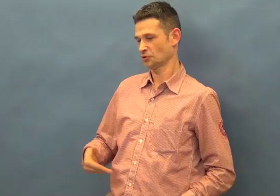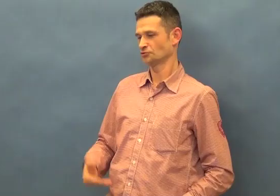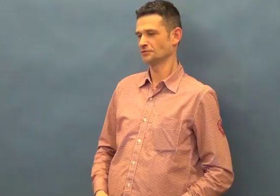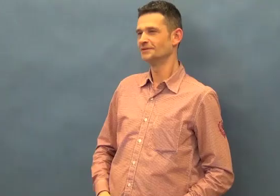Może.